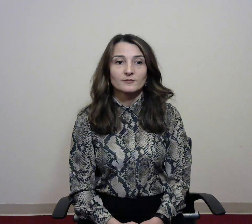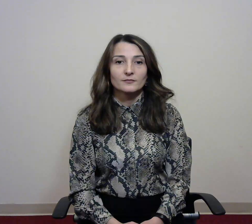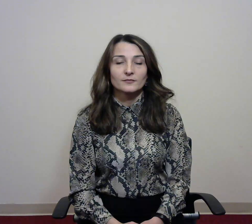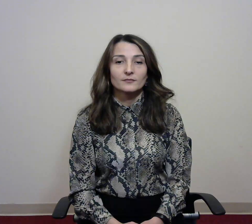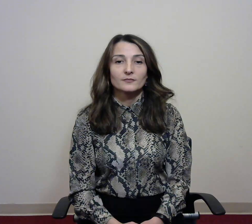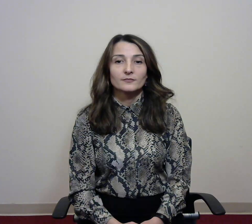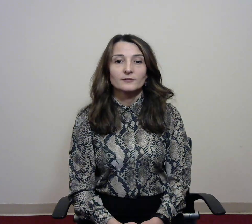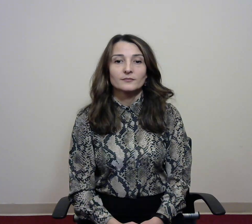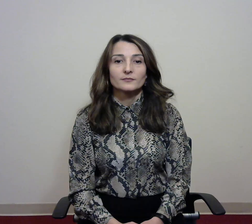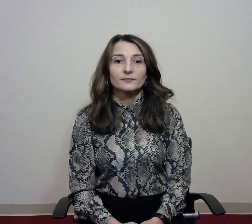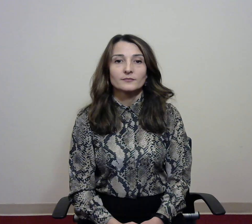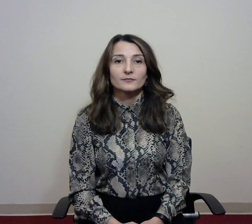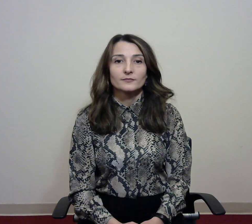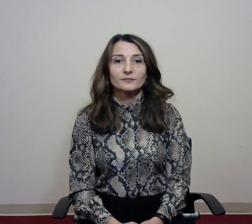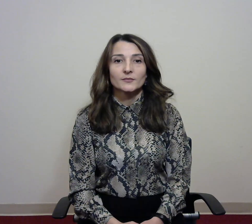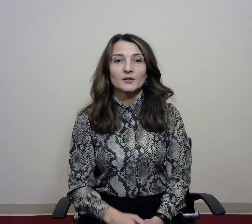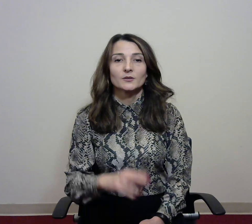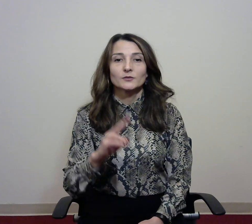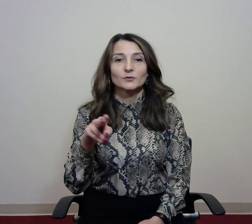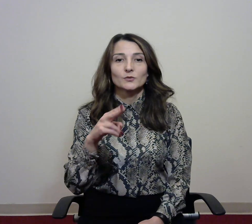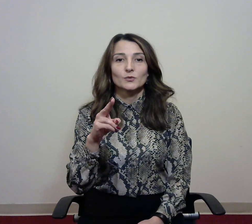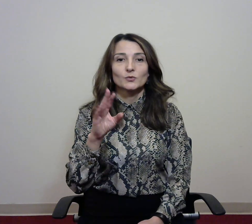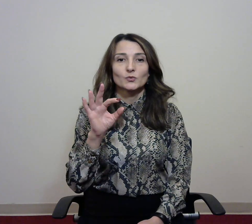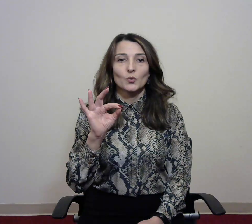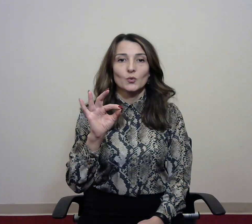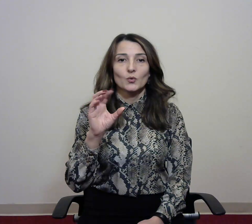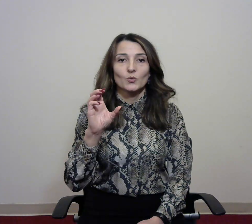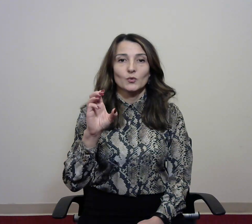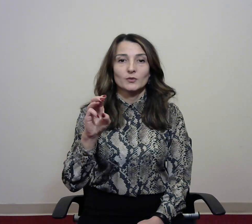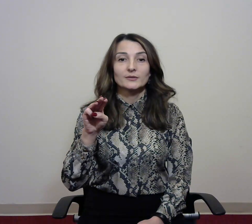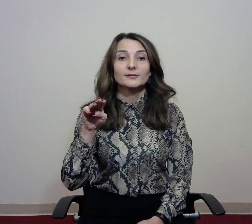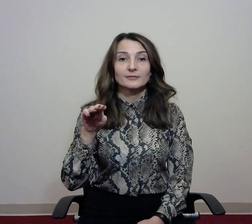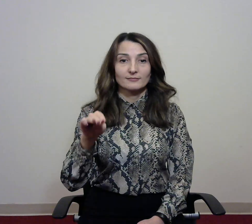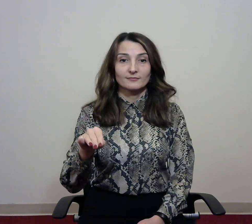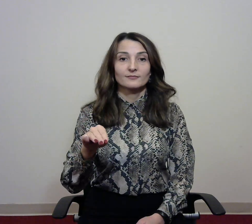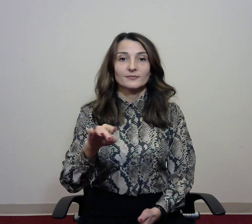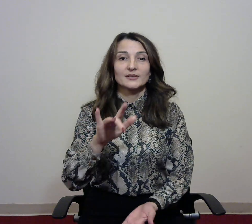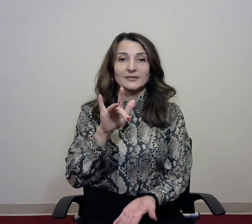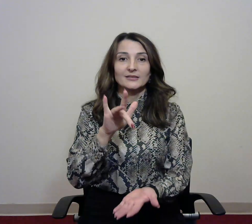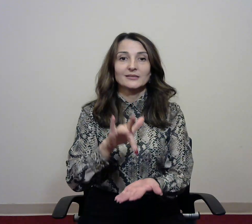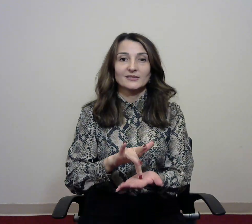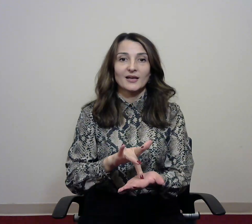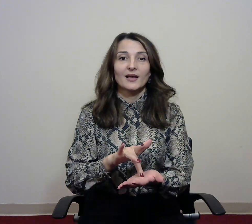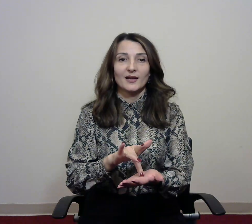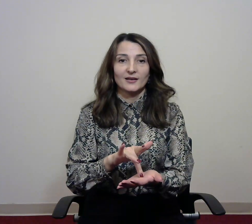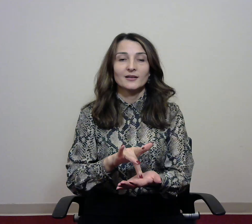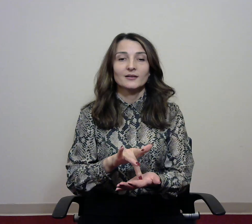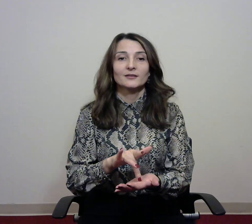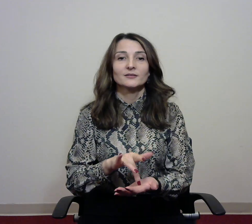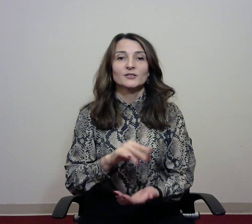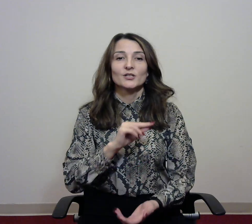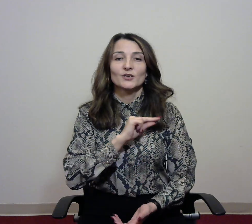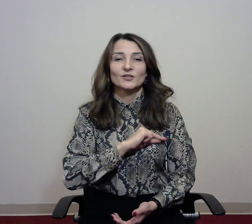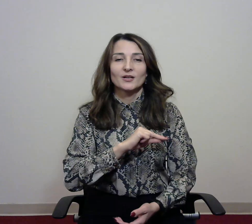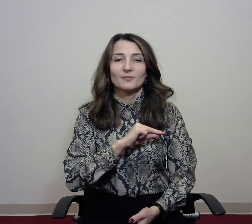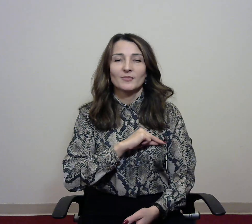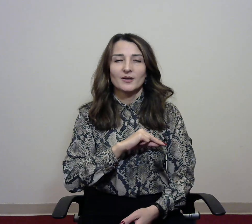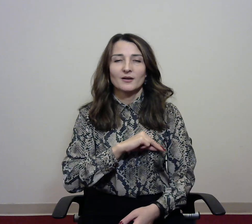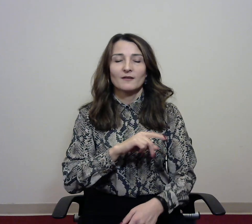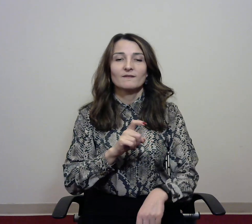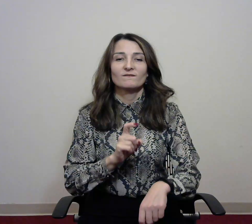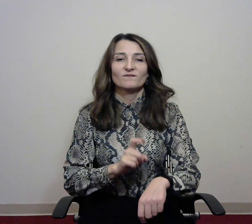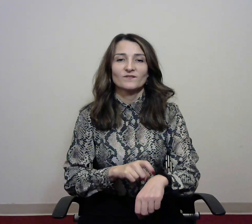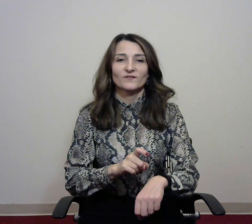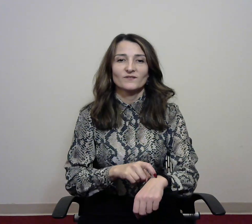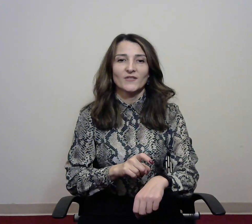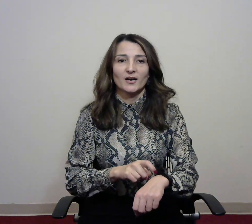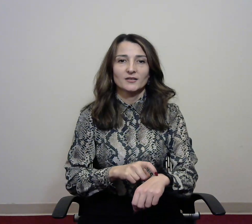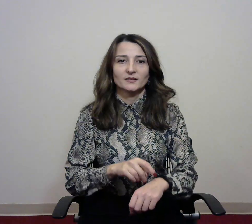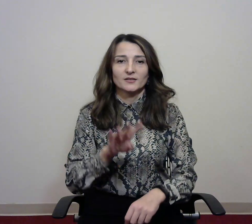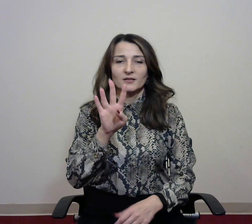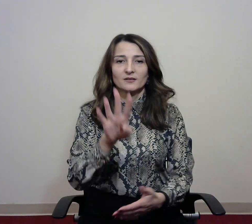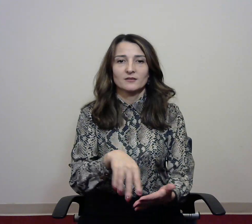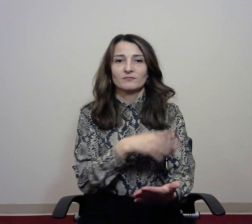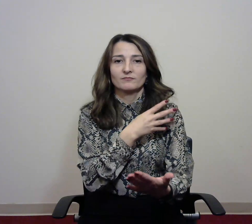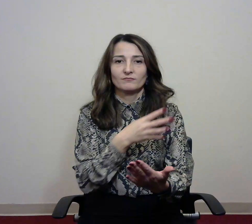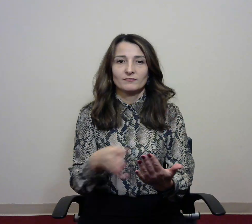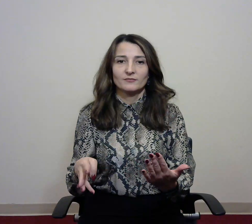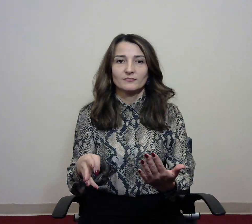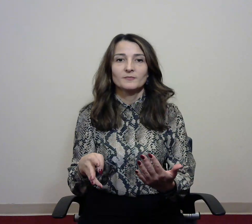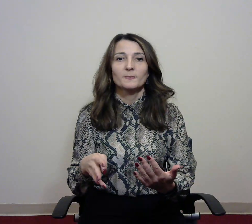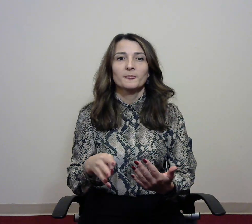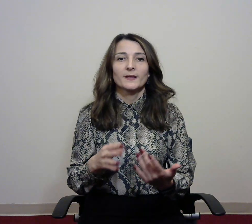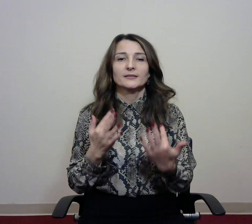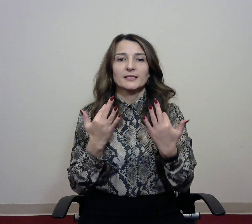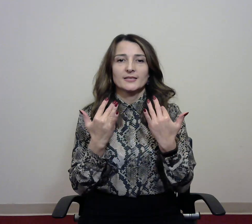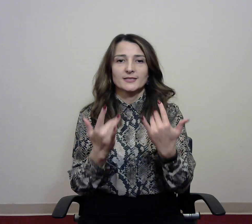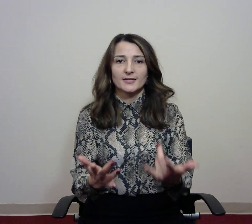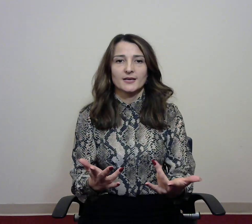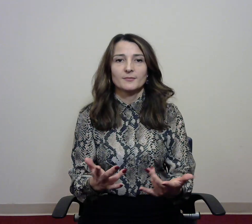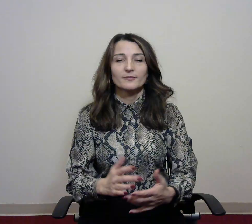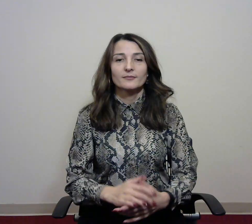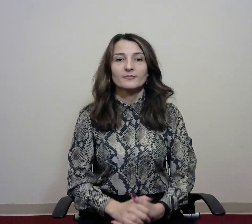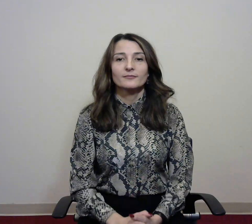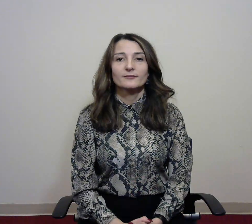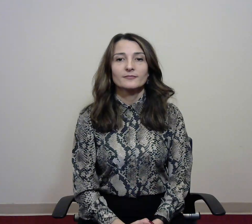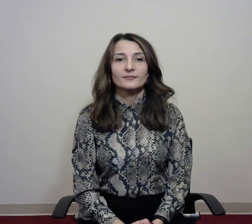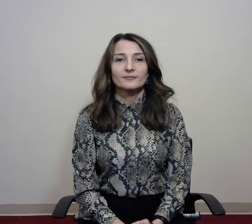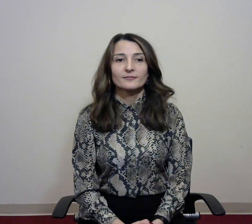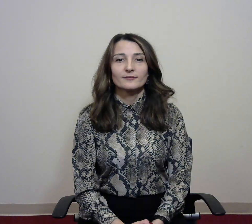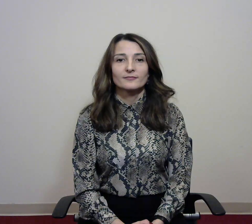DOST Mərkəzlərində iş saatı,qrafiki necədir?